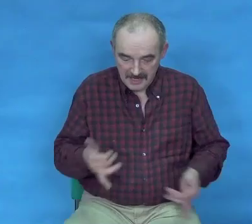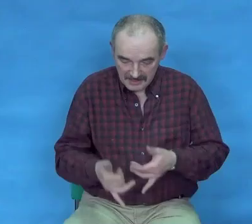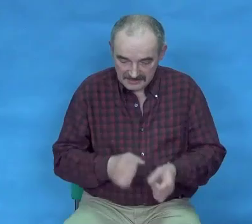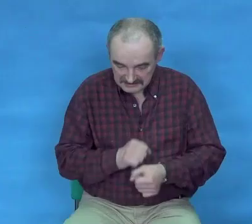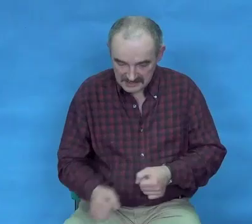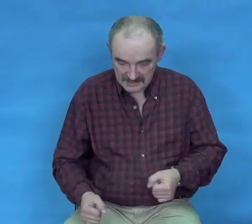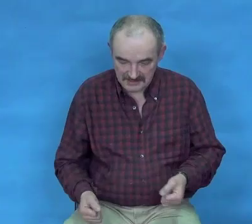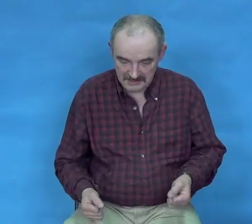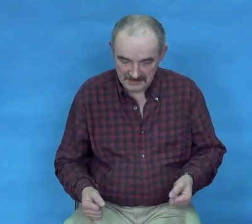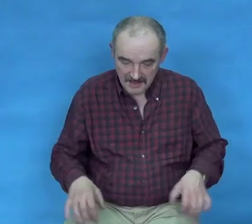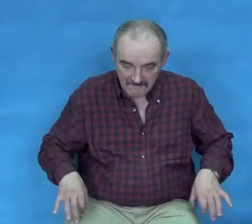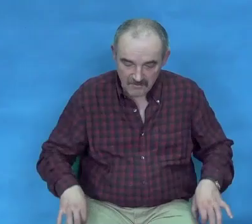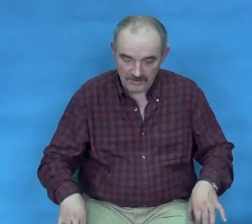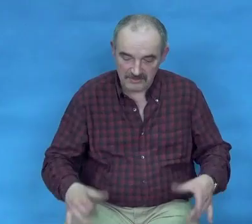Rower jest na czterech kołach.